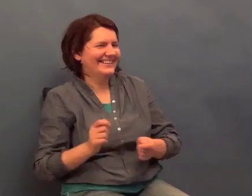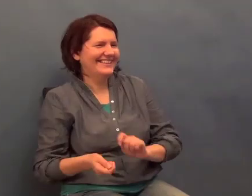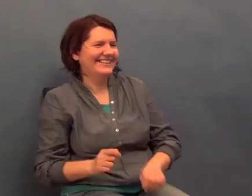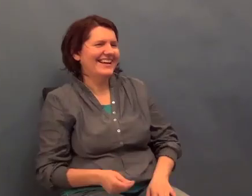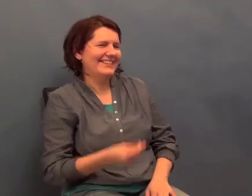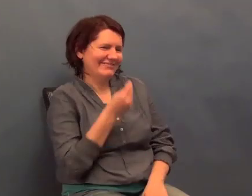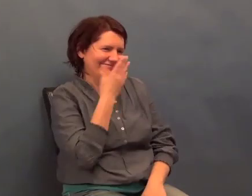Gra na perkusji.